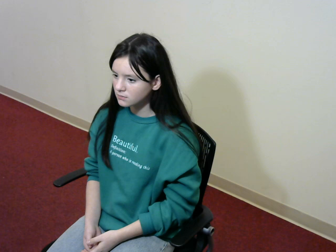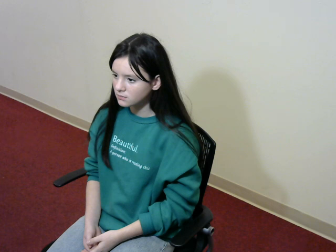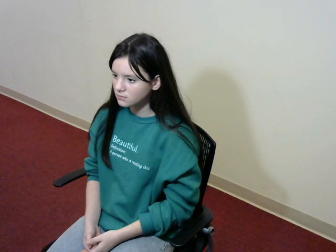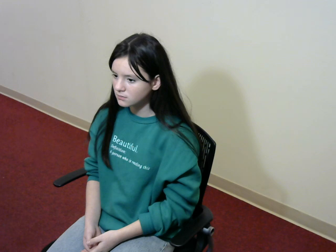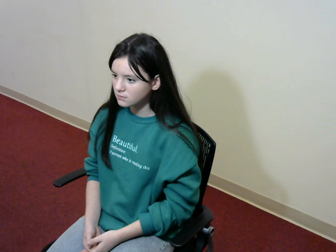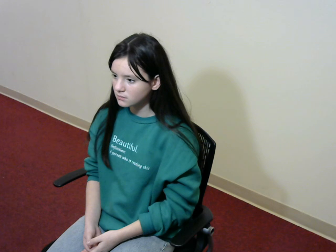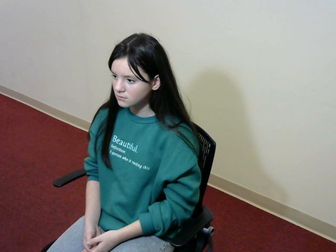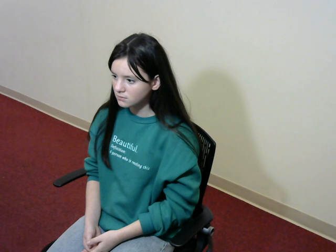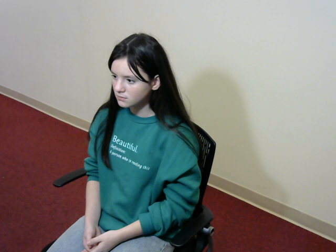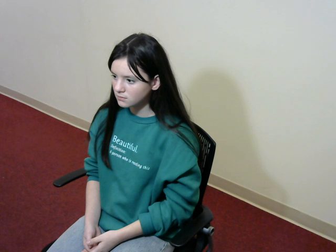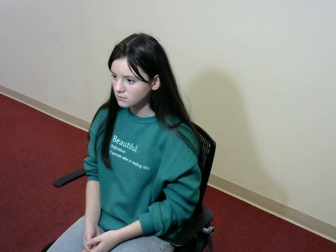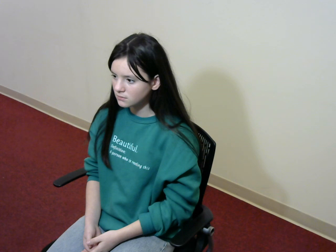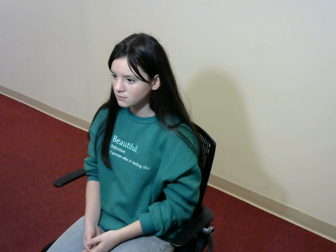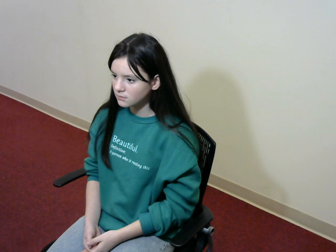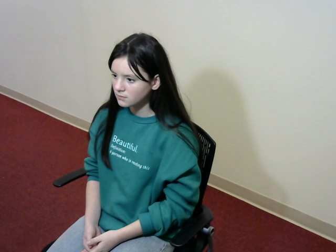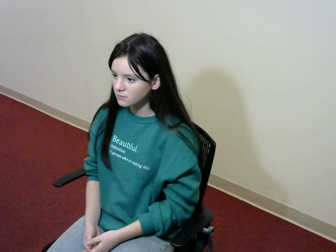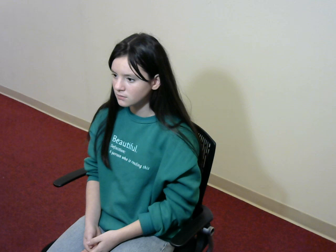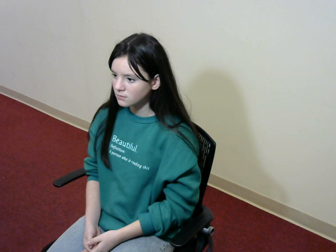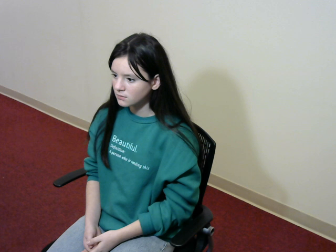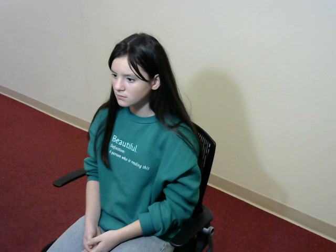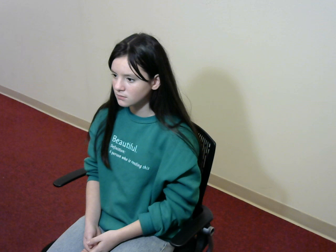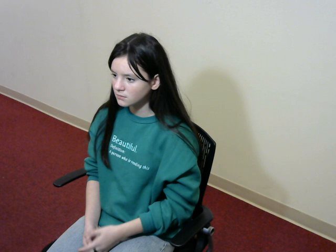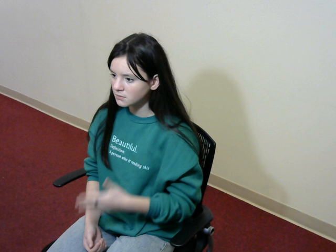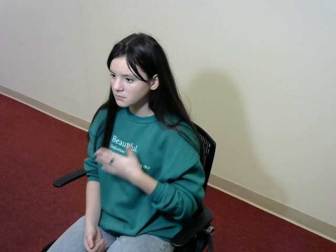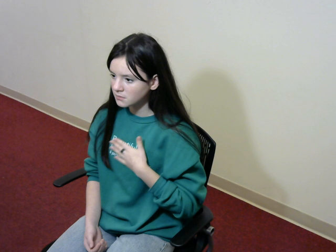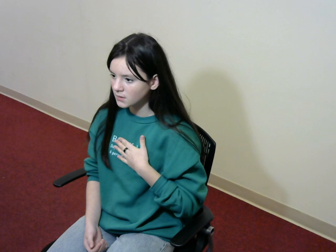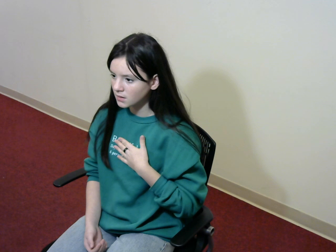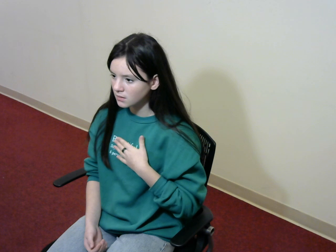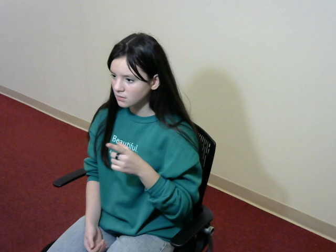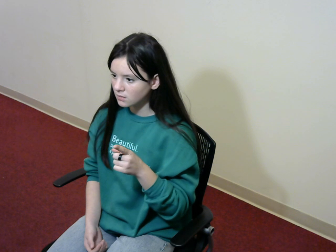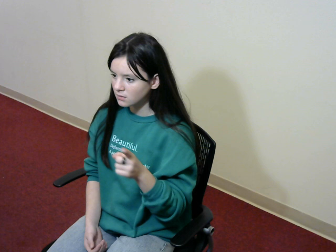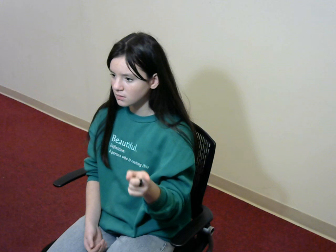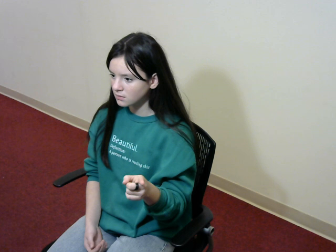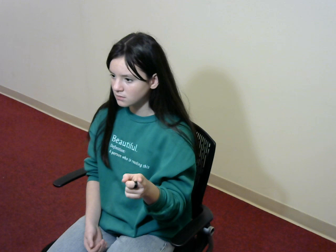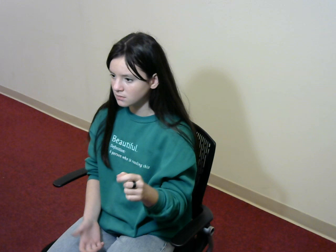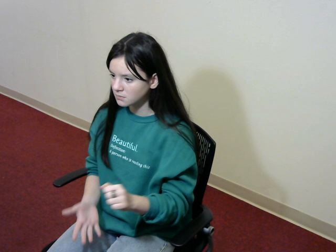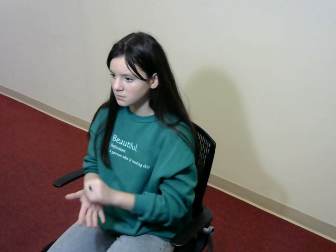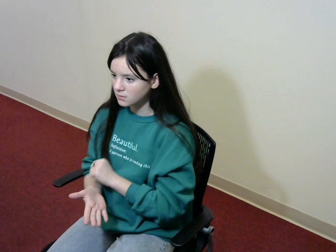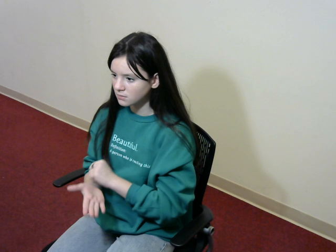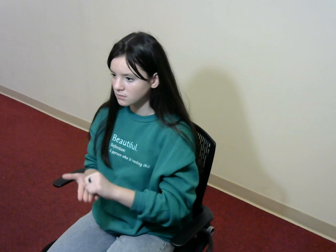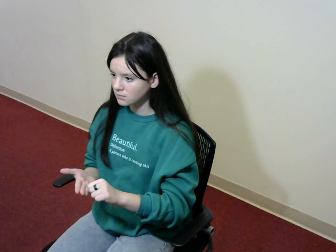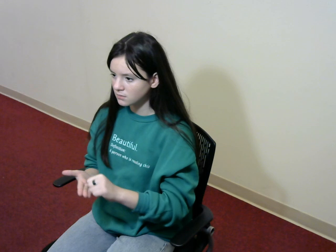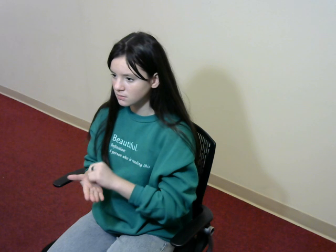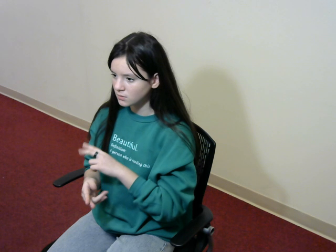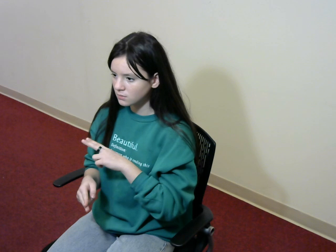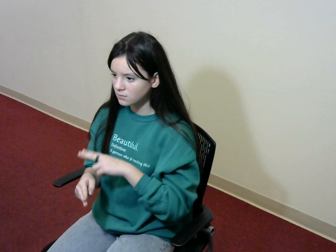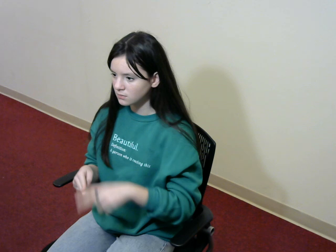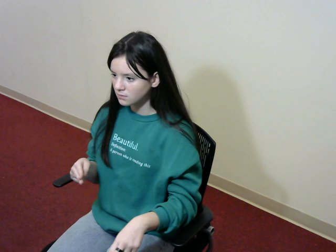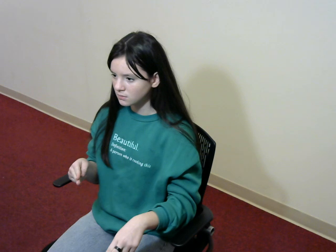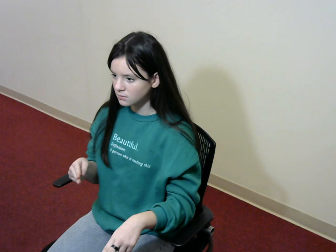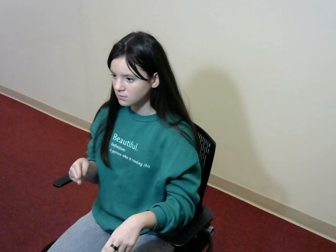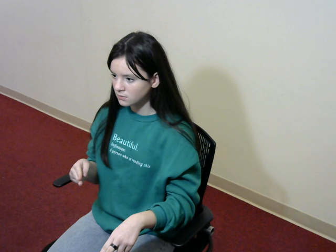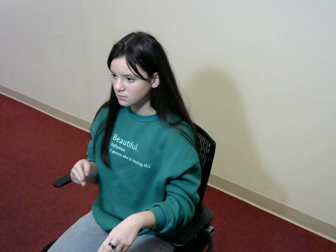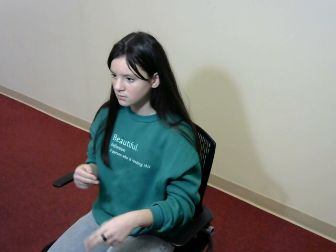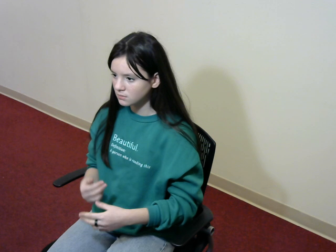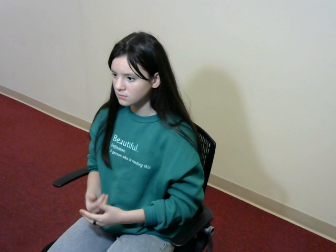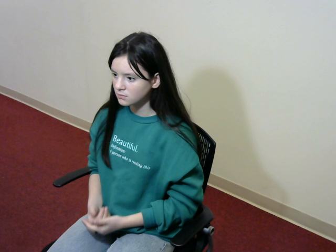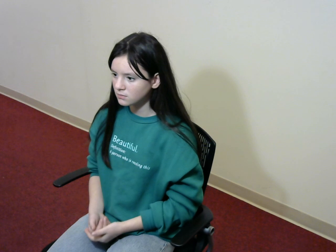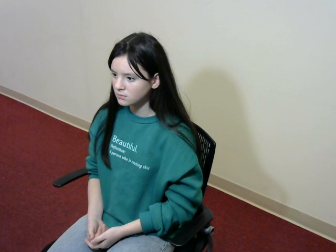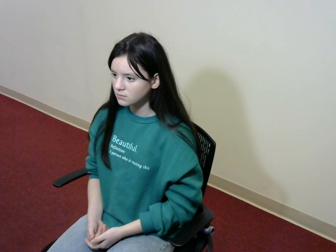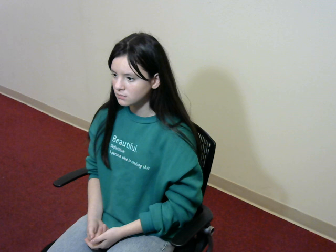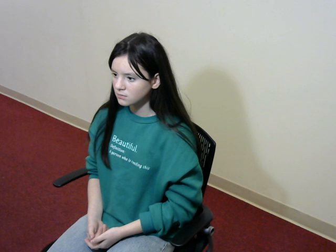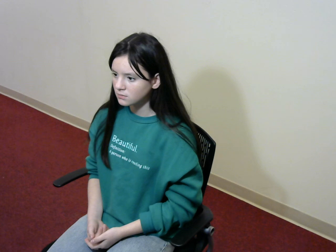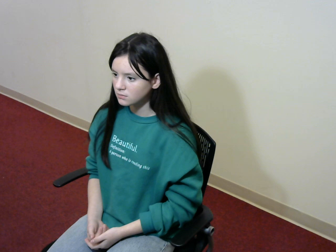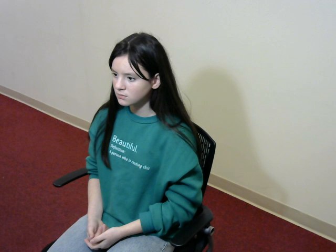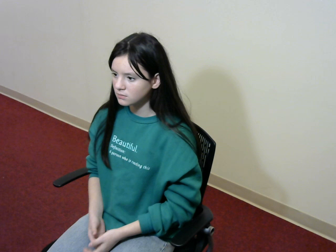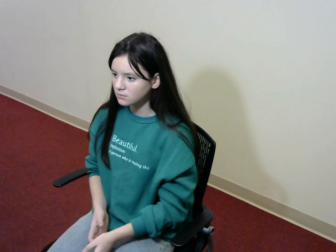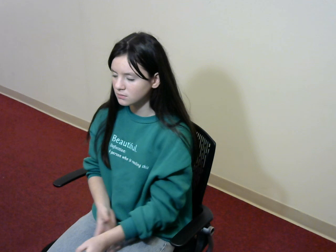Mən o sənədi itirmişdim